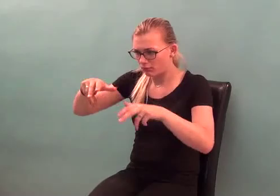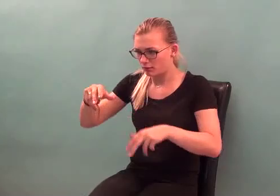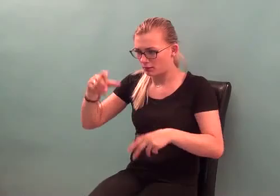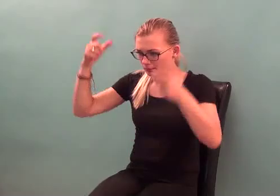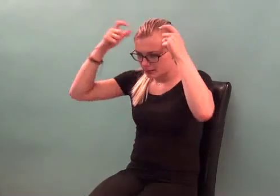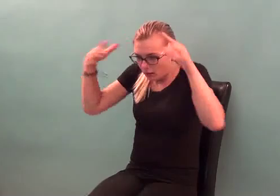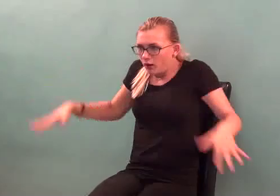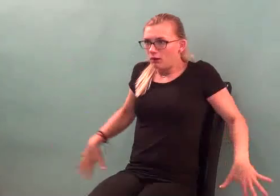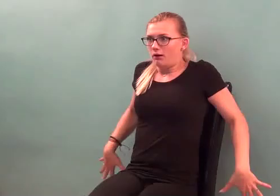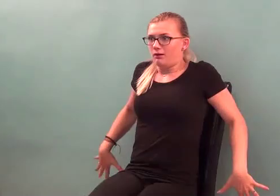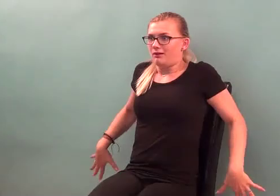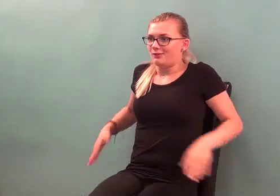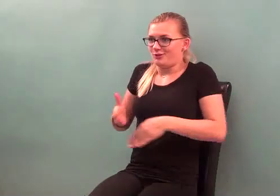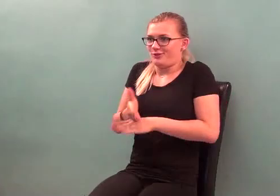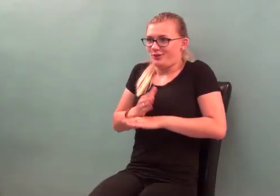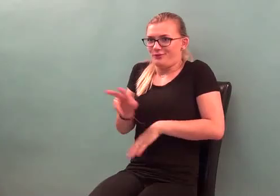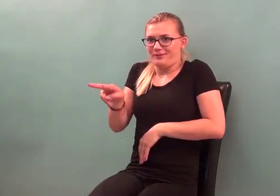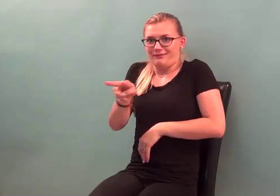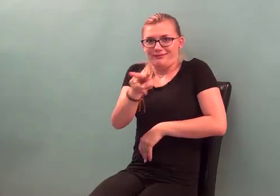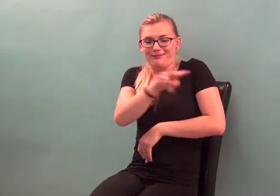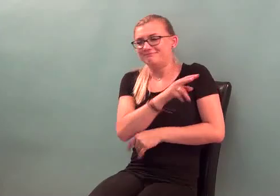A Myszka Miki jest wystraszona, chowa się, i patrzy na to ubranie.